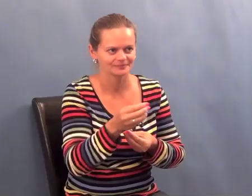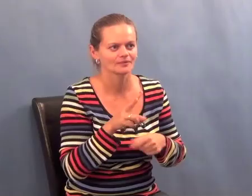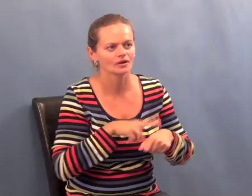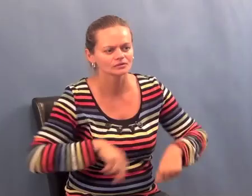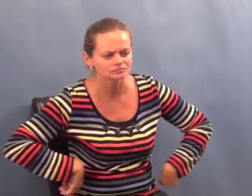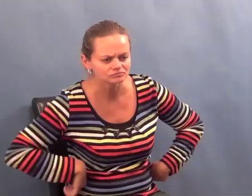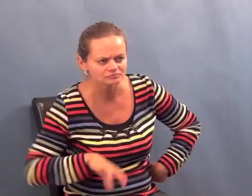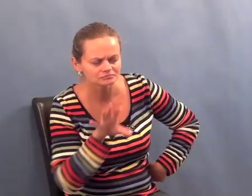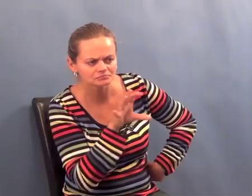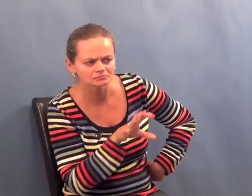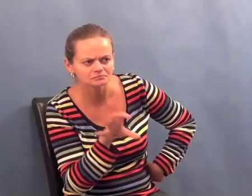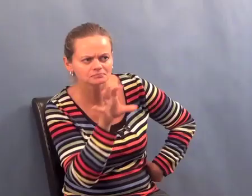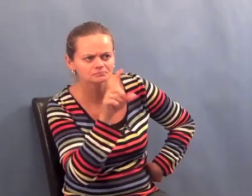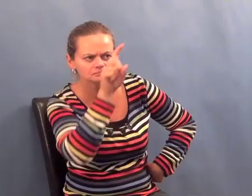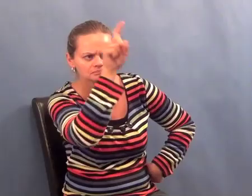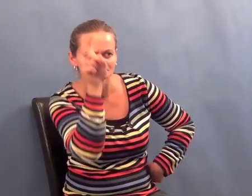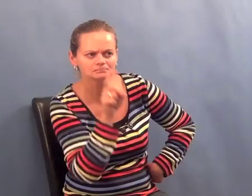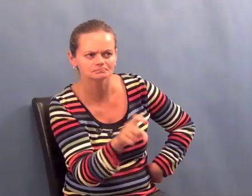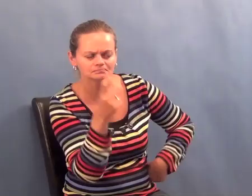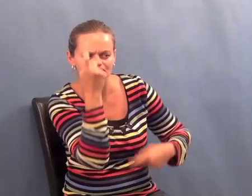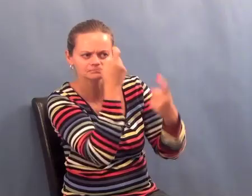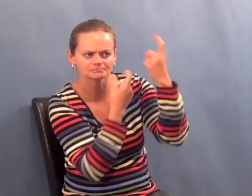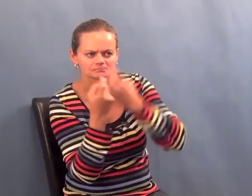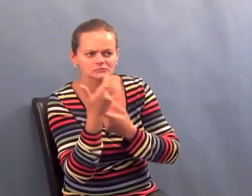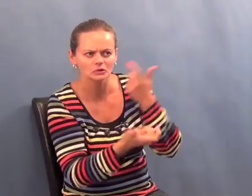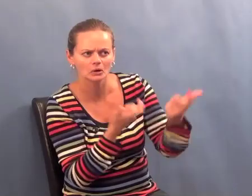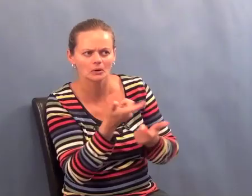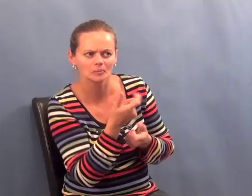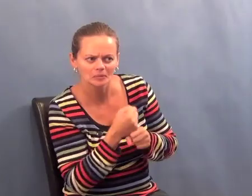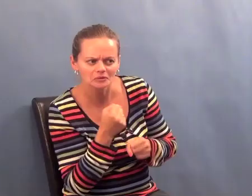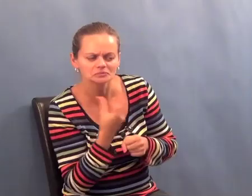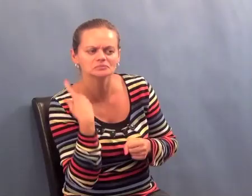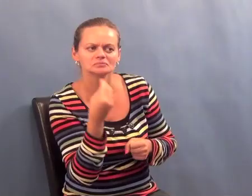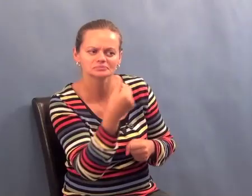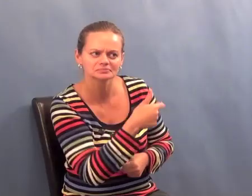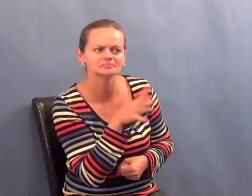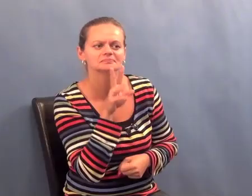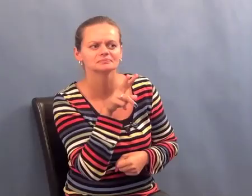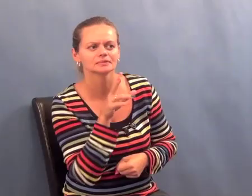Policjant patrzy i obserwuje. Zastanawia się, co się tu dzieje.